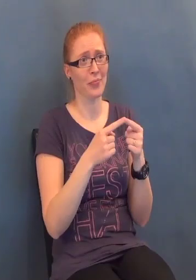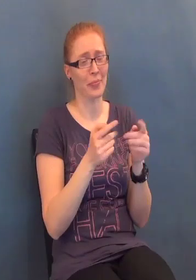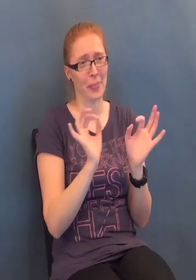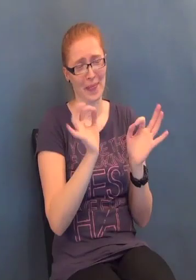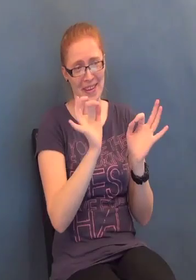Pasuje?